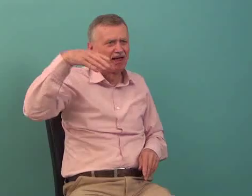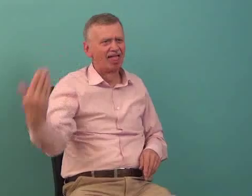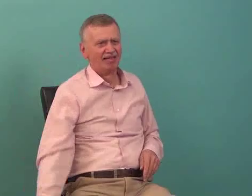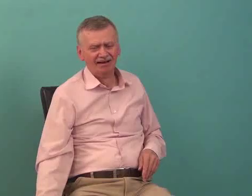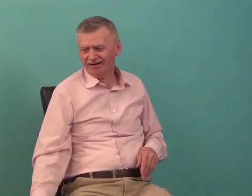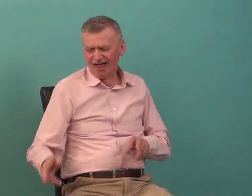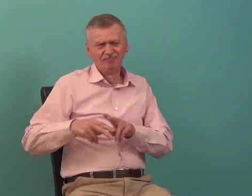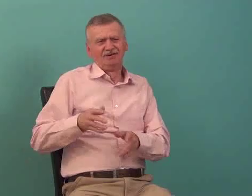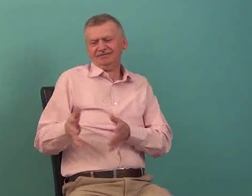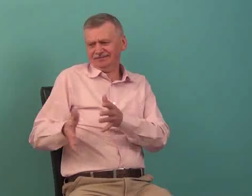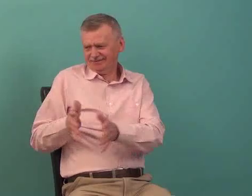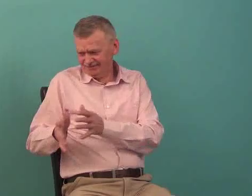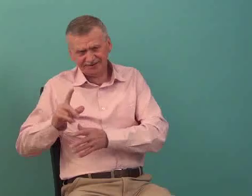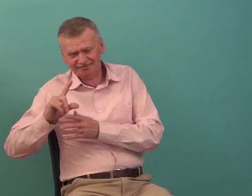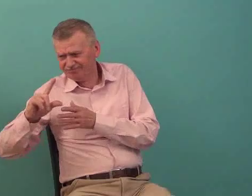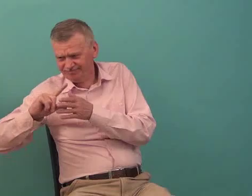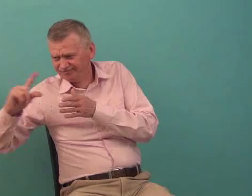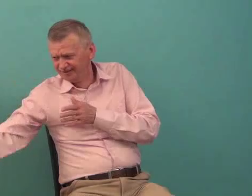Wraca po nią, idzie.